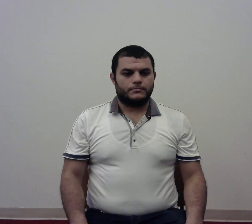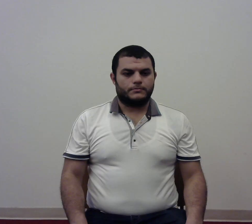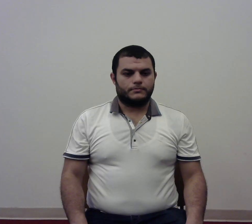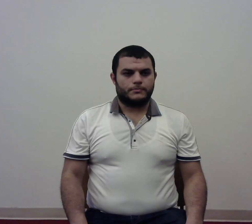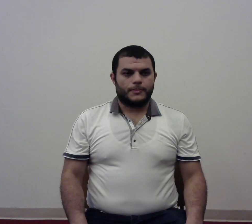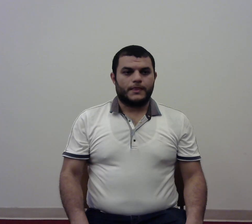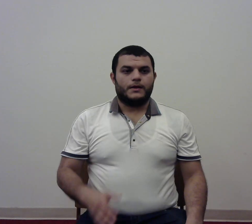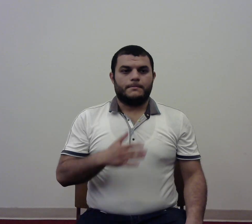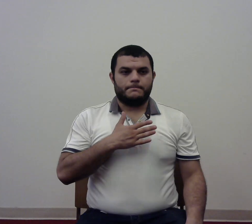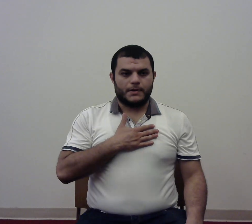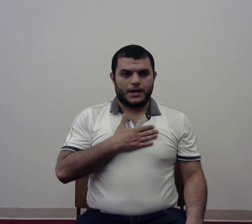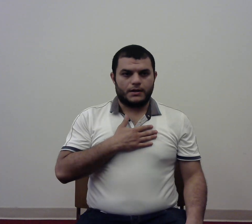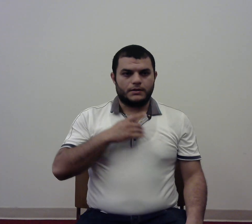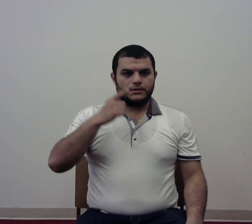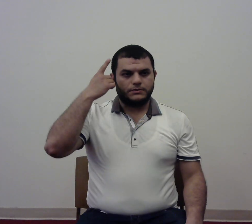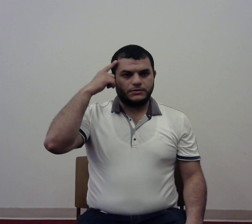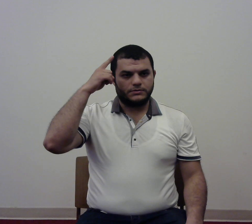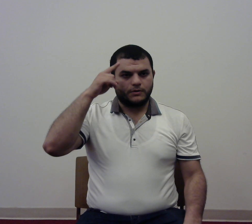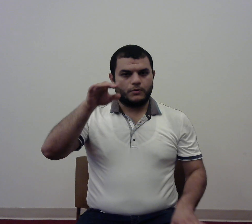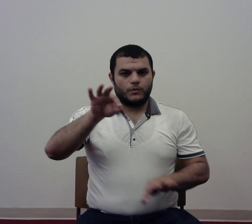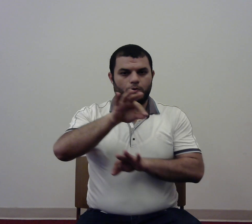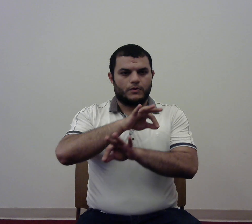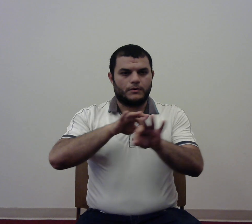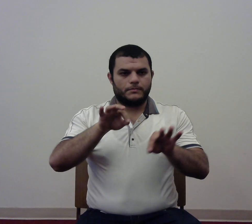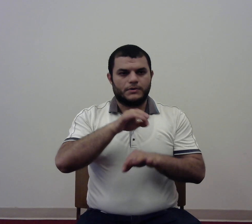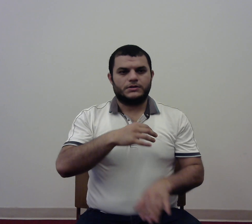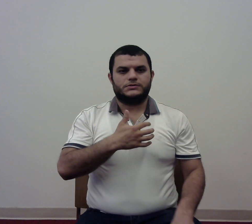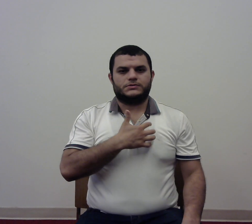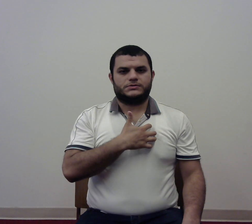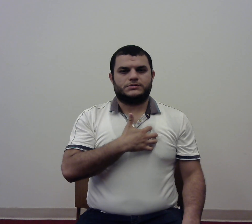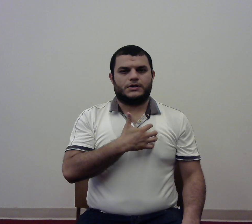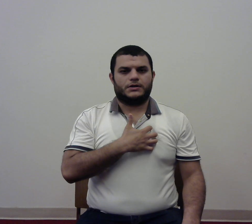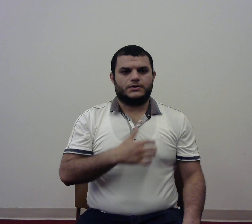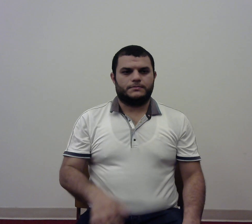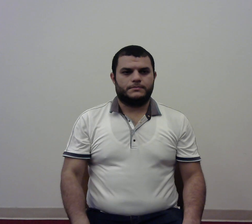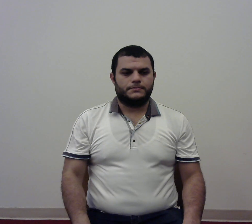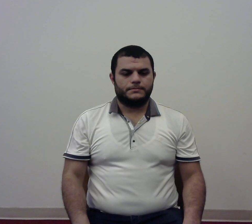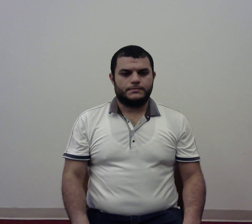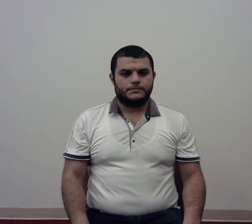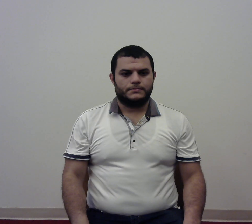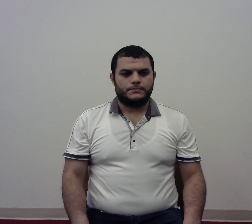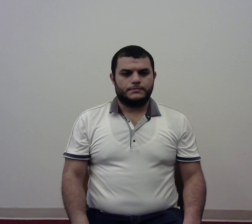Mən dizayner olmaq istəyirəm